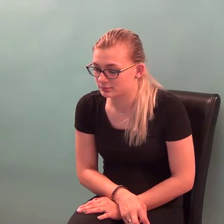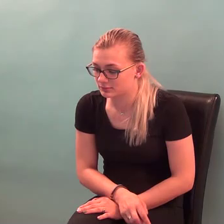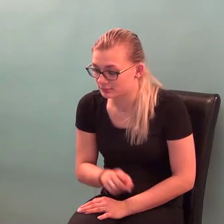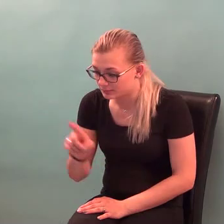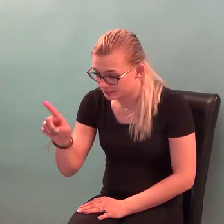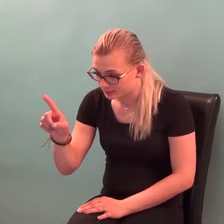Moment.